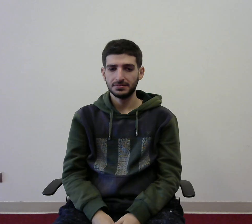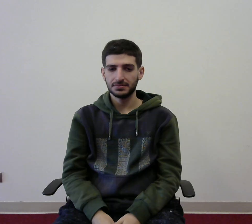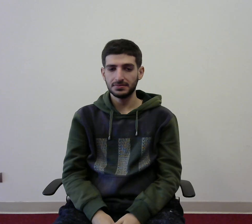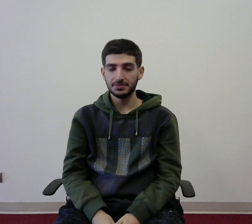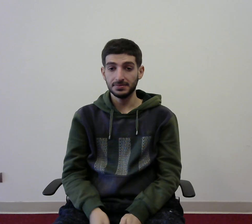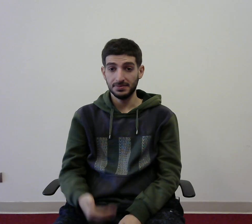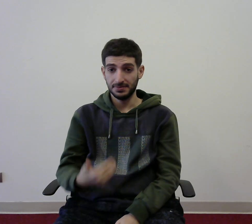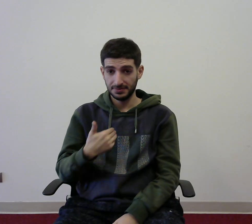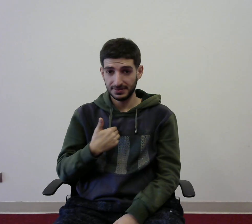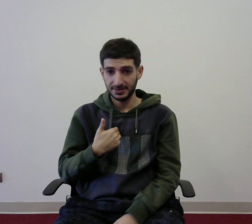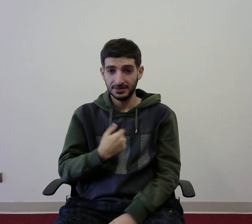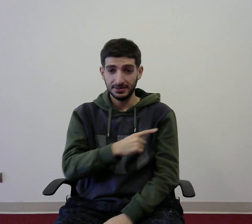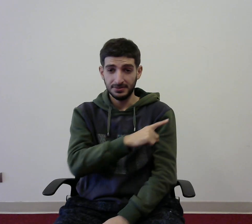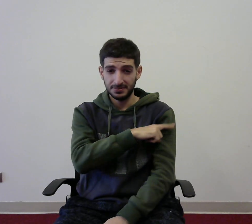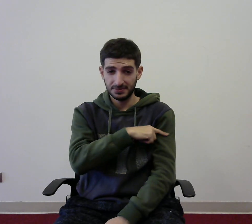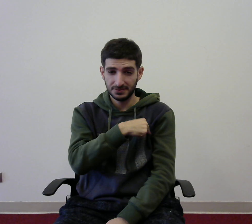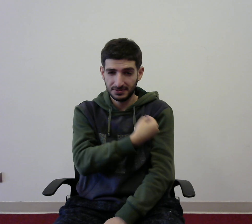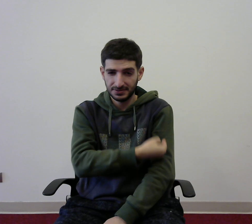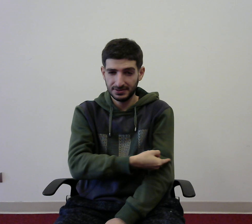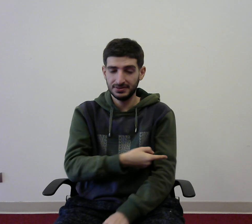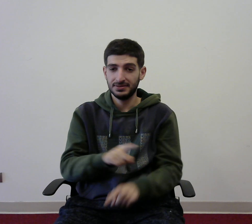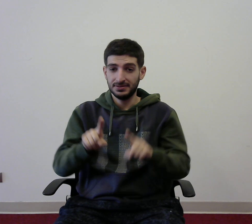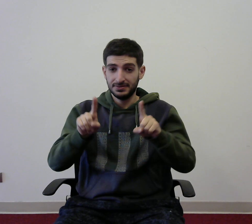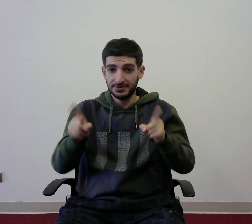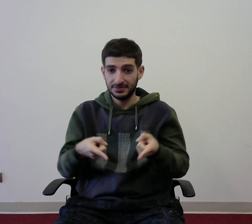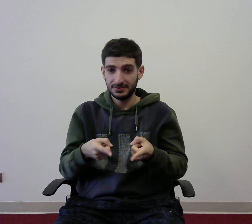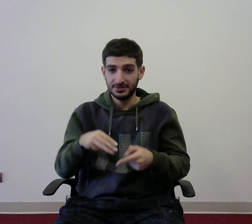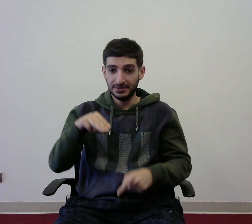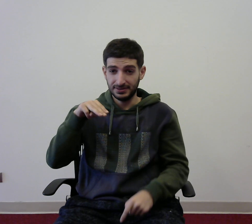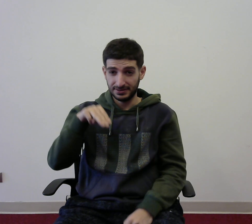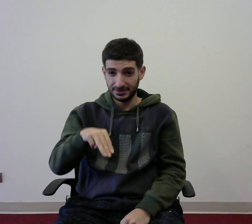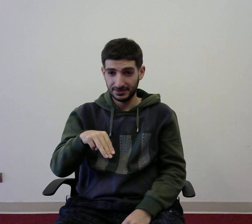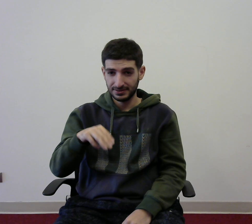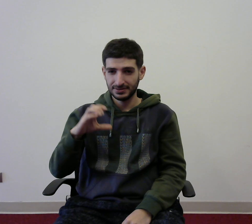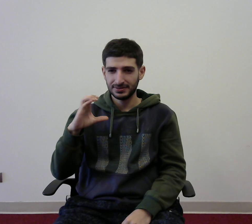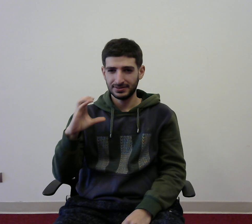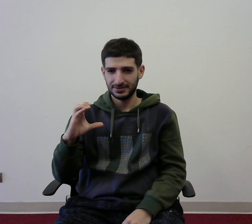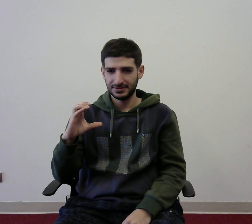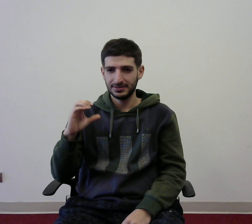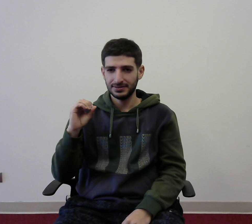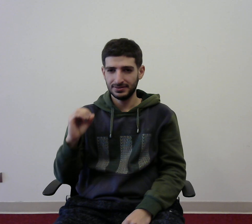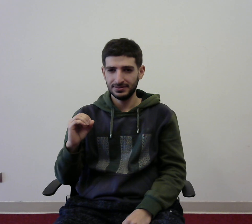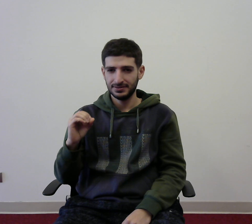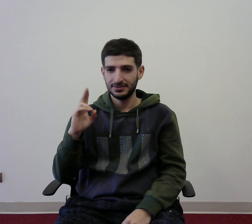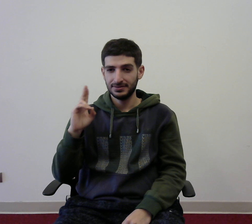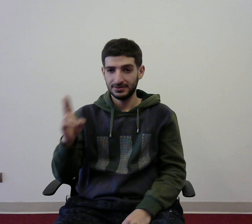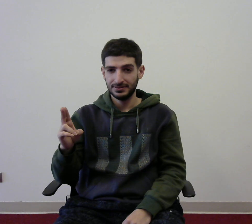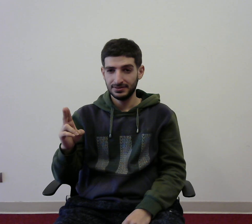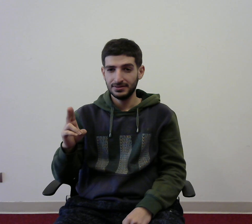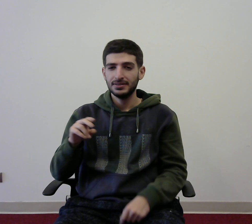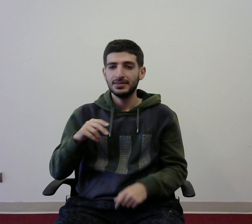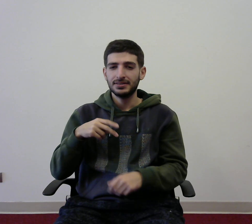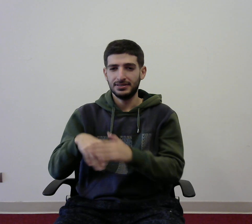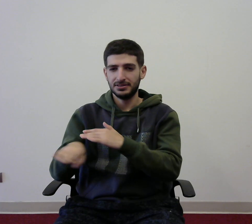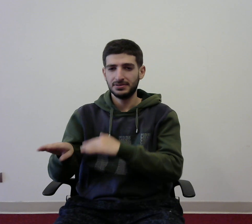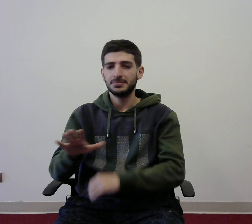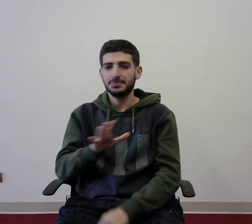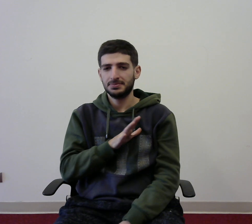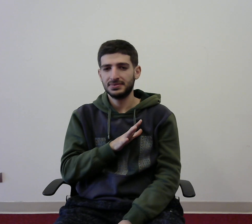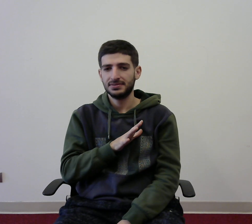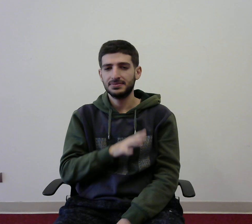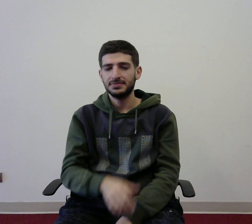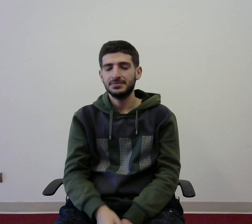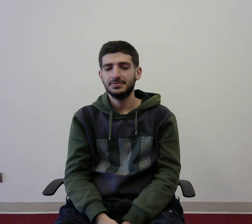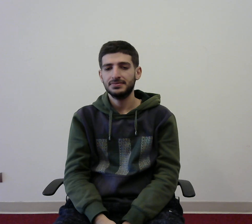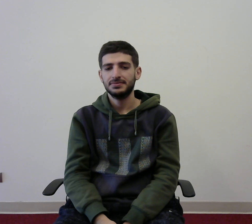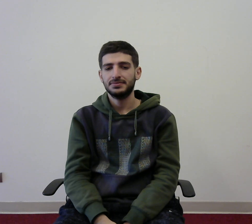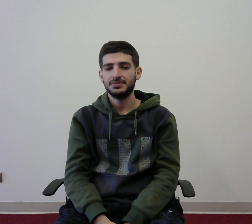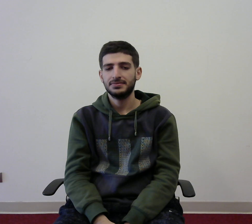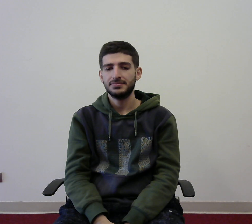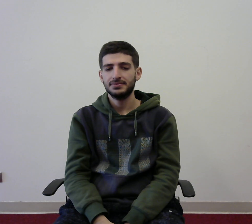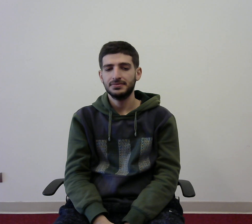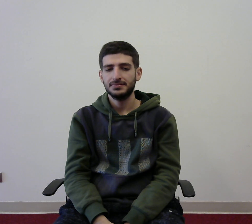Mən poliklinikaya (TSEK-ə) getmişəm